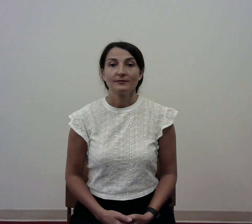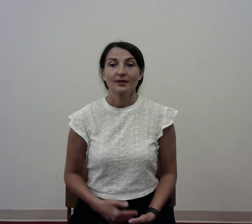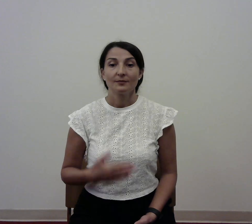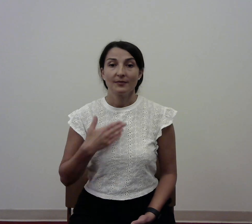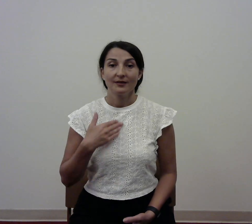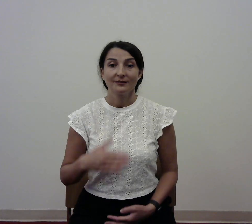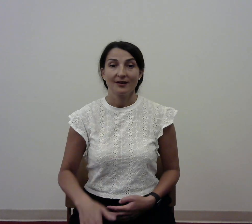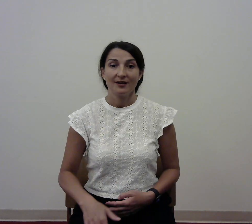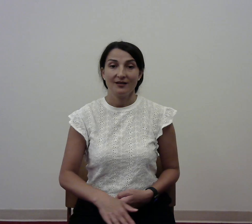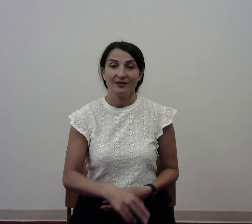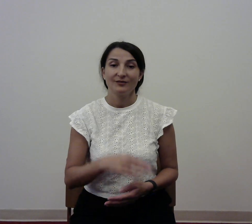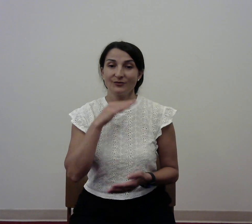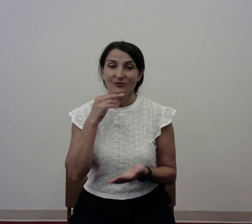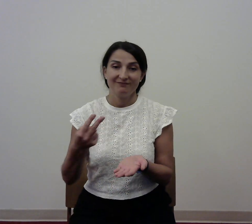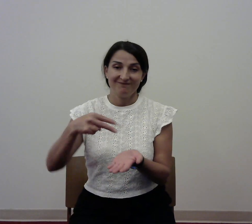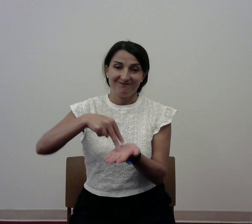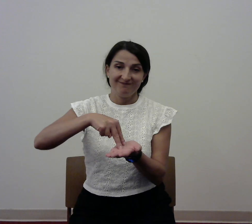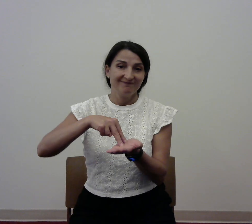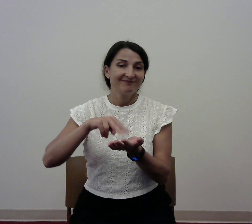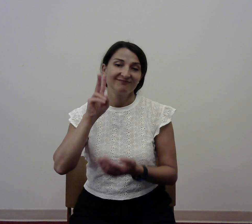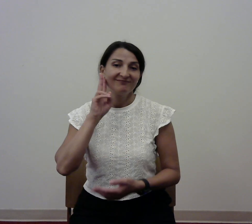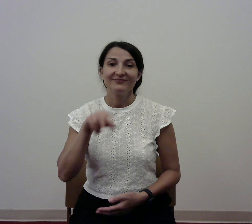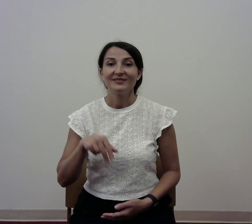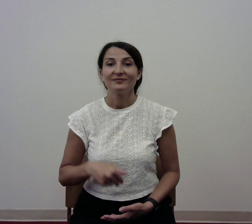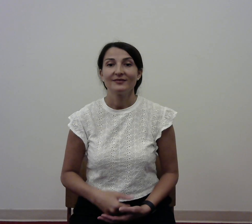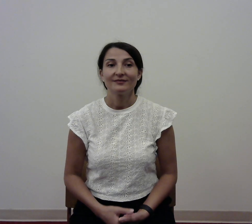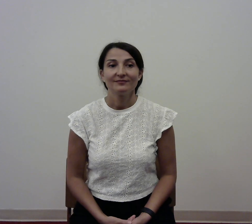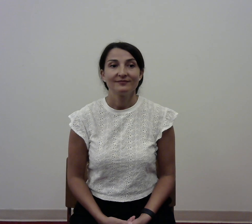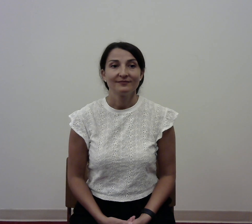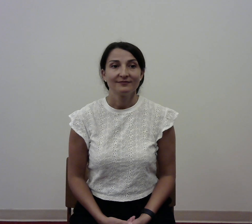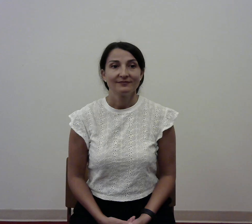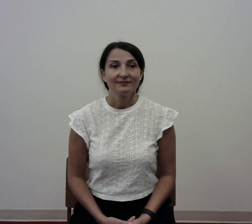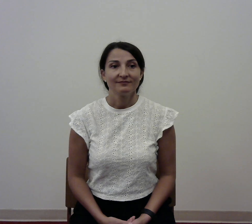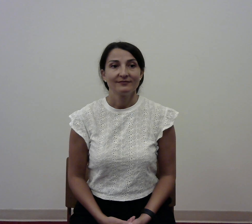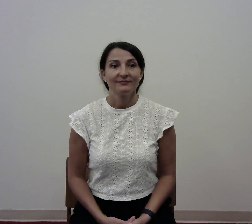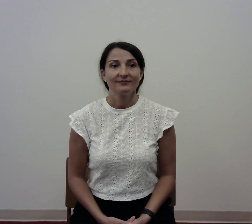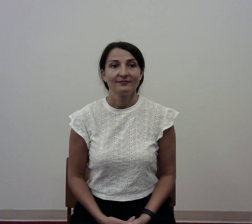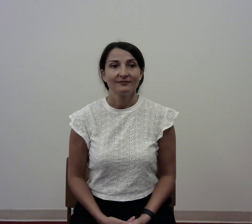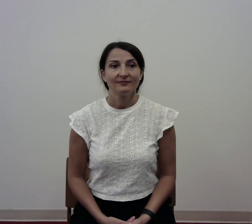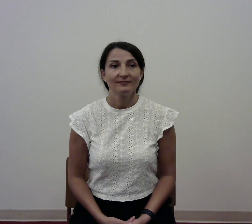Mən ayaq üstə çox dura bilmirəm